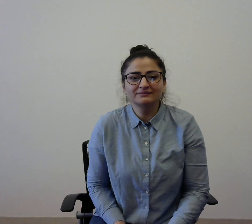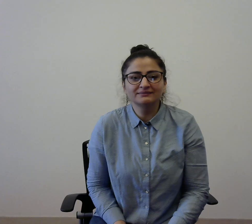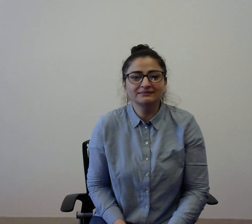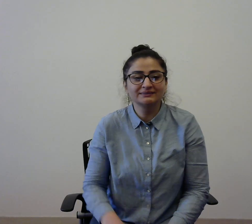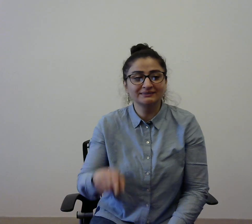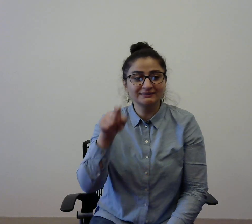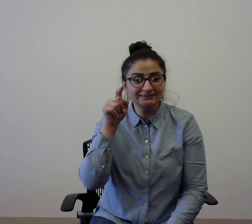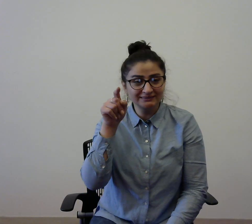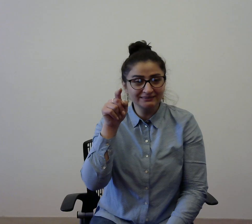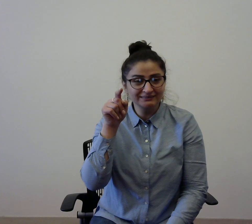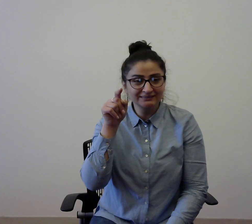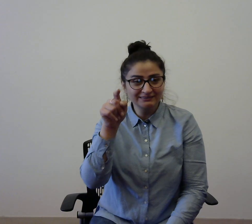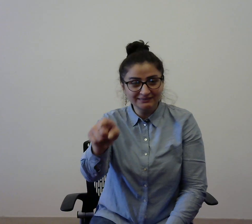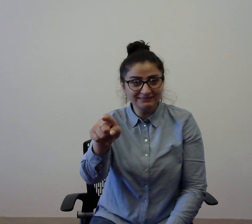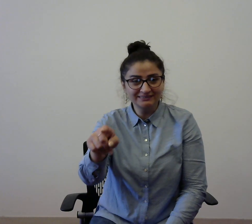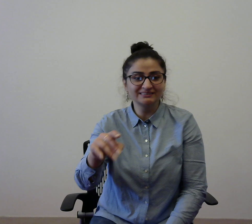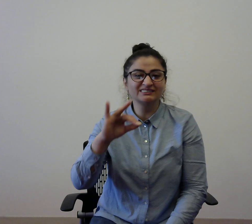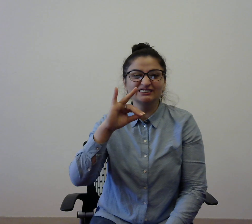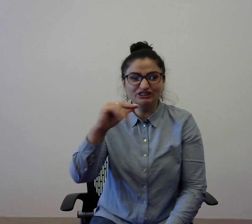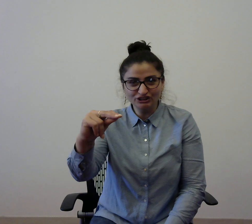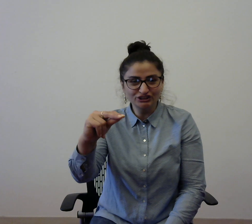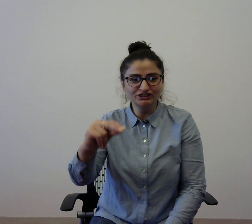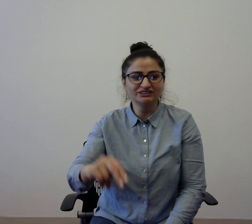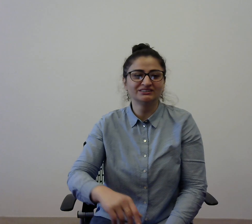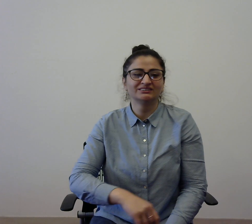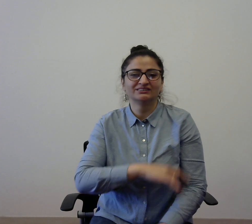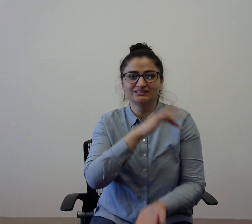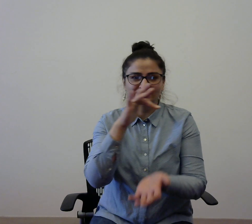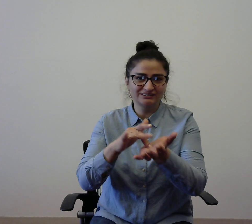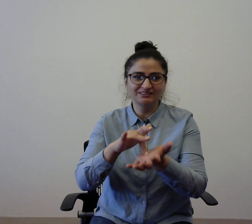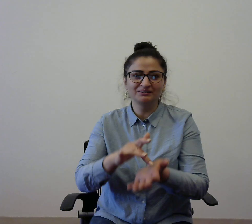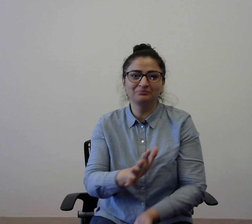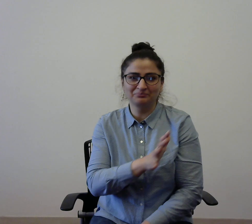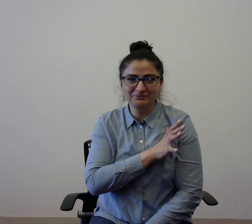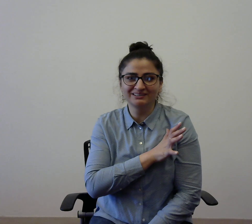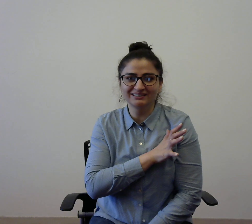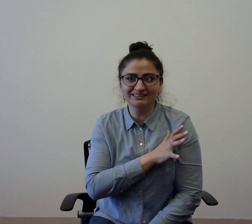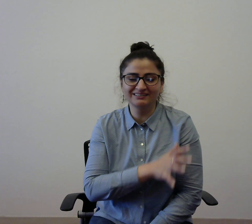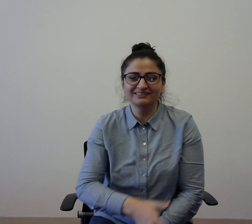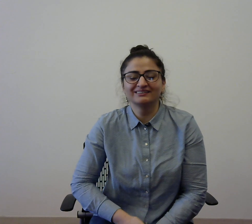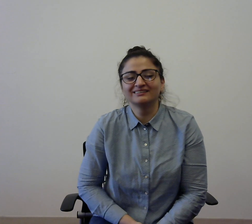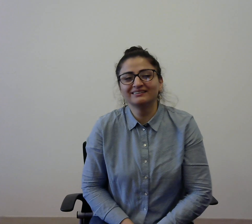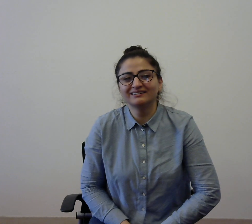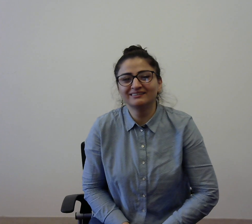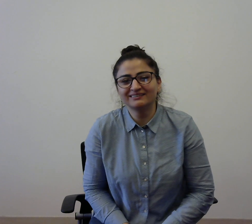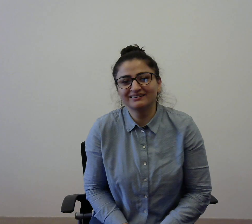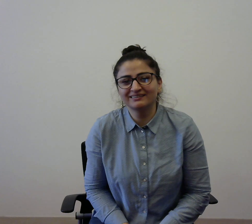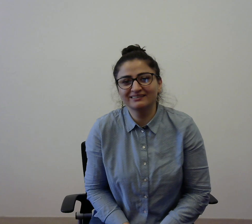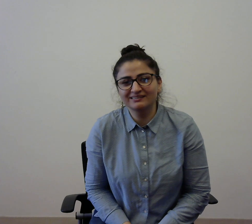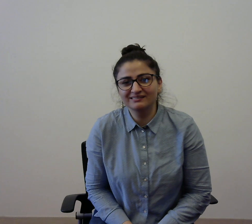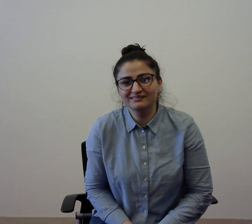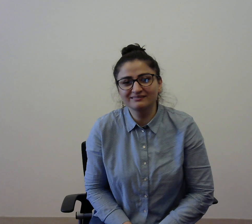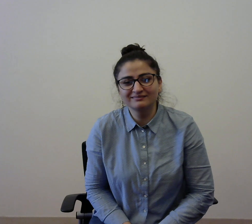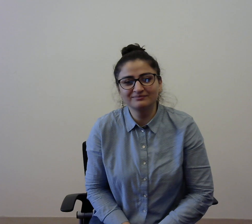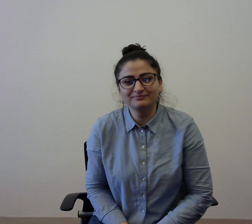Siz İçərişəhərdə olmusuz?